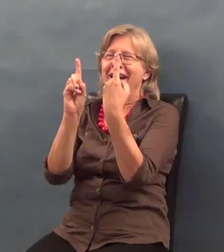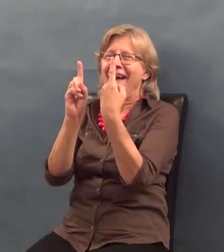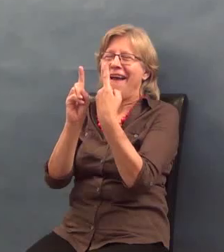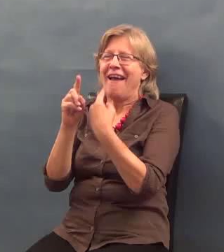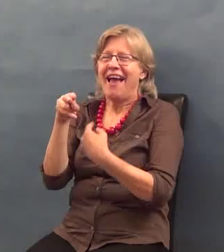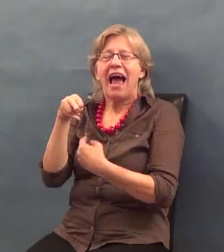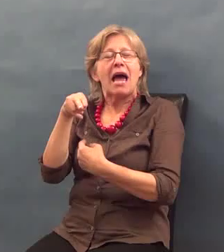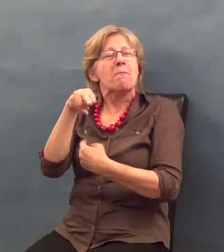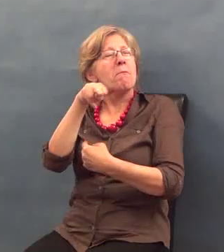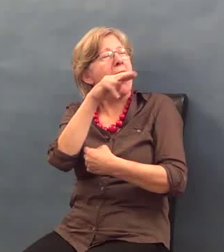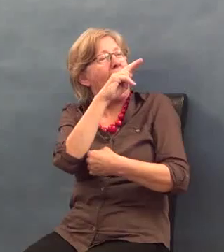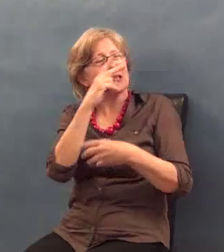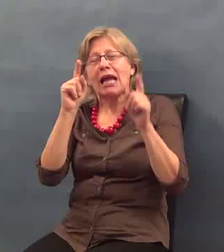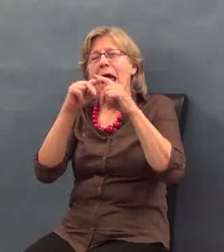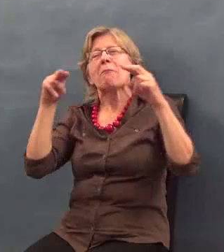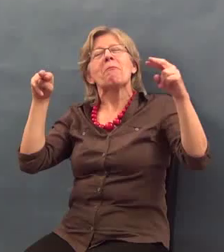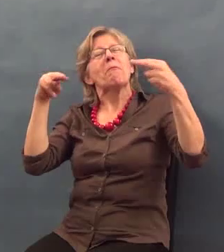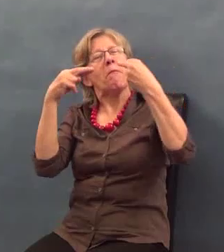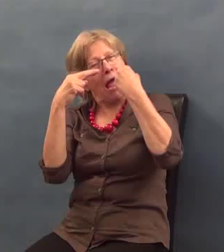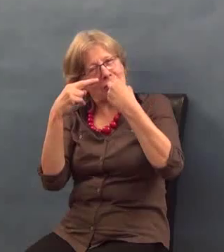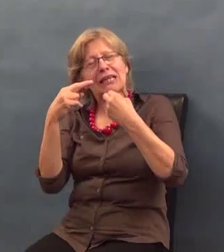Oboje spoglądają na siebie.